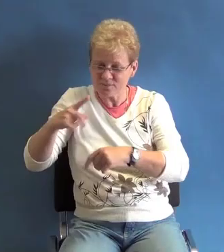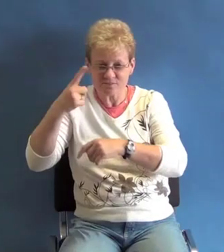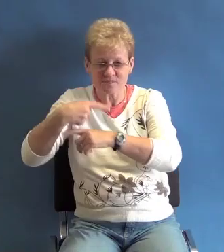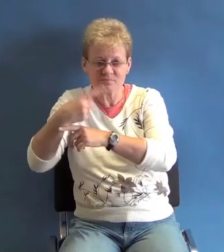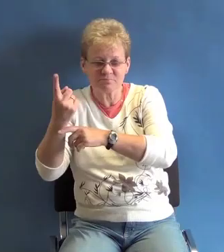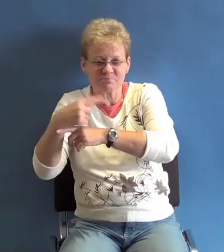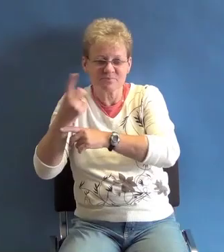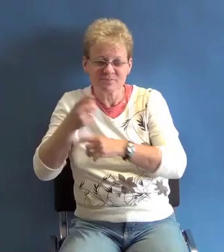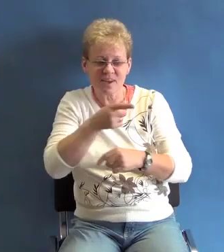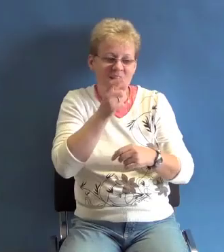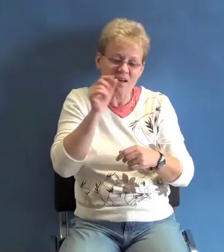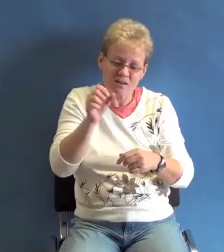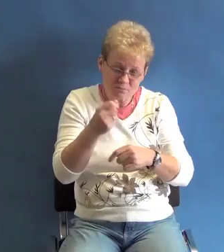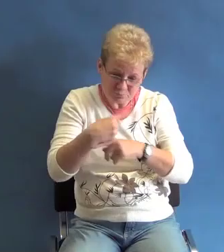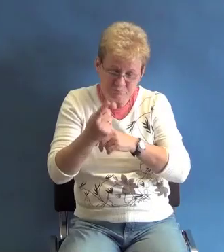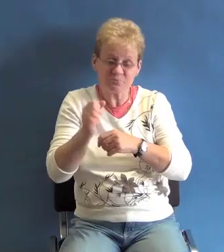Zegar ma strzałkę.